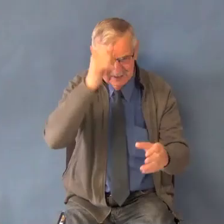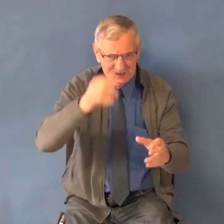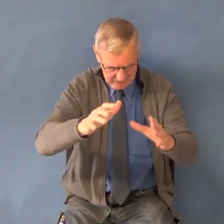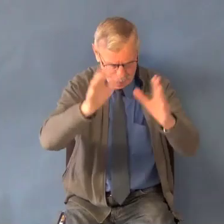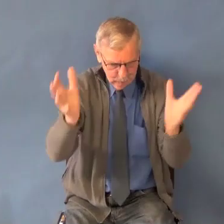Duże, okrągłe.